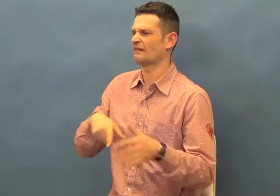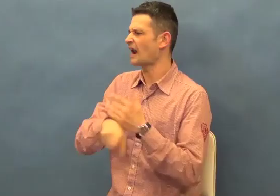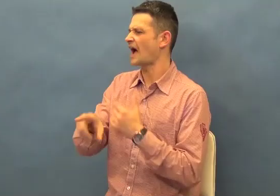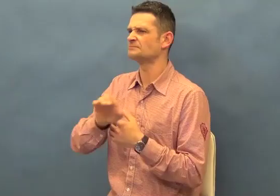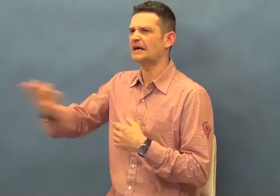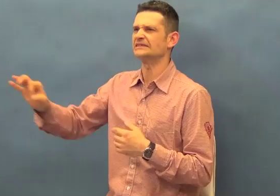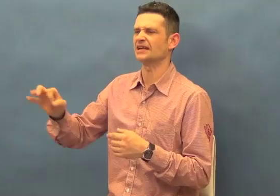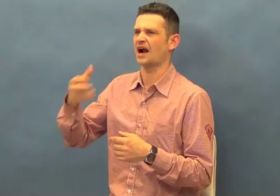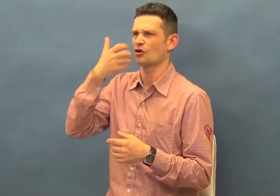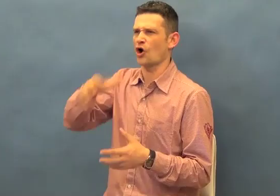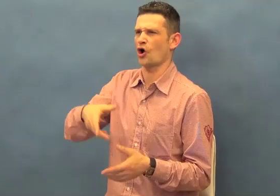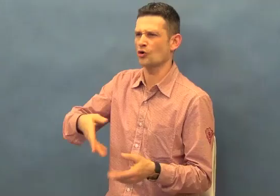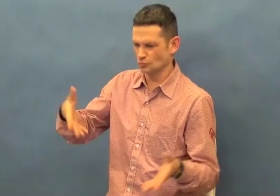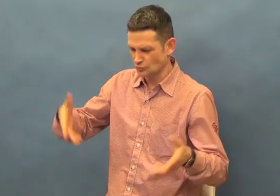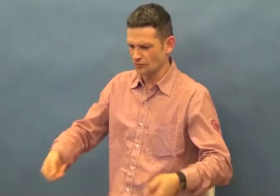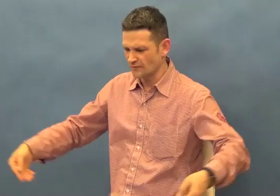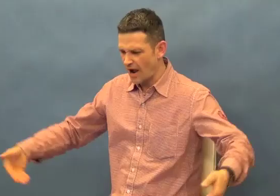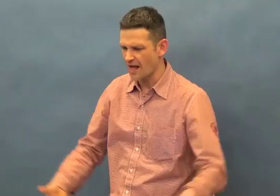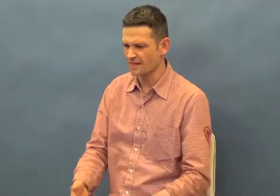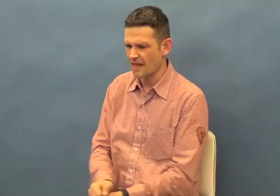Woda w wannie jest gorąca do specjalnego użytku.